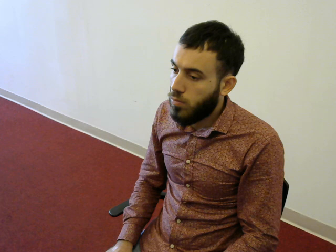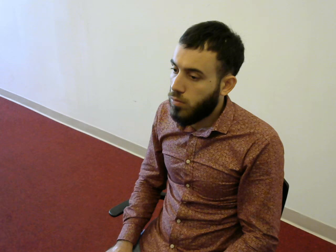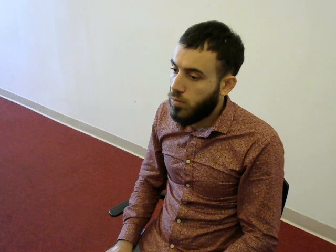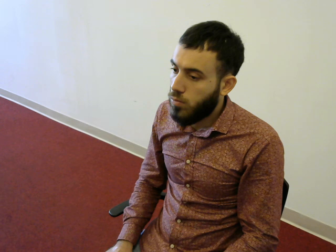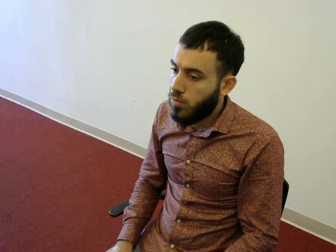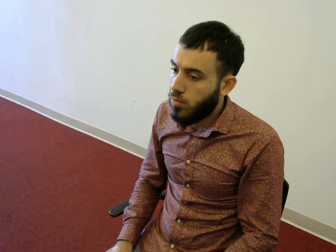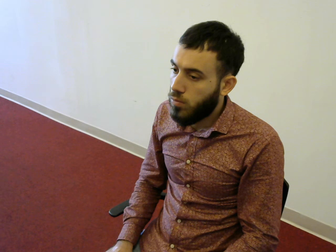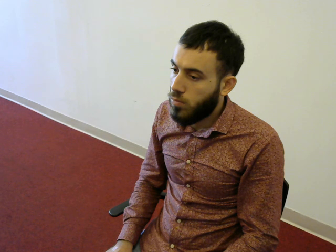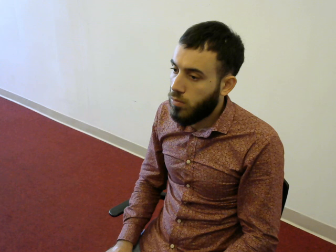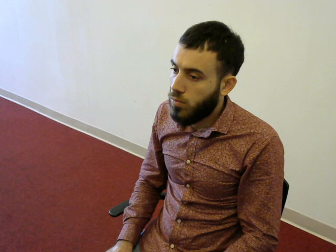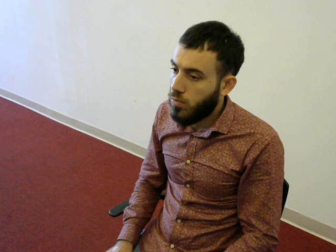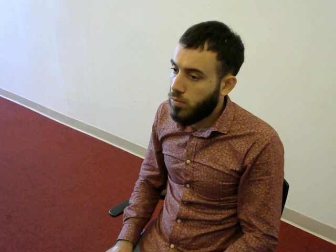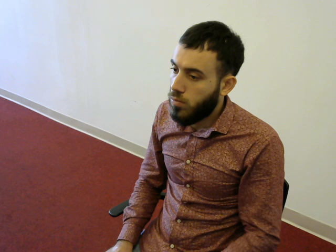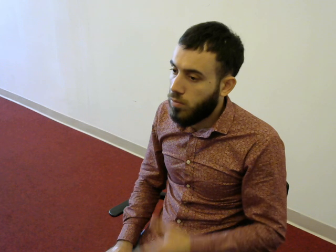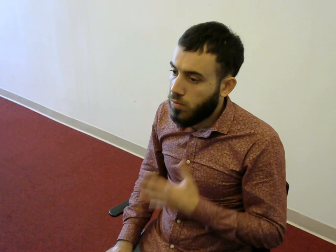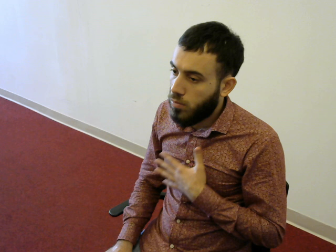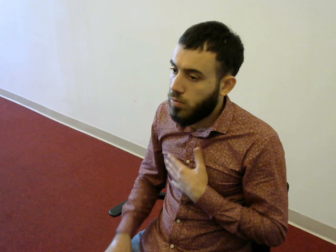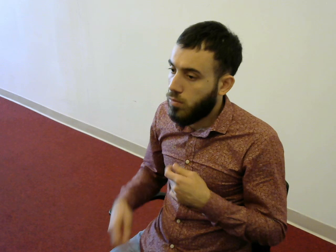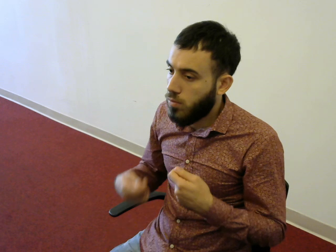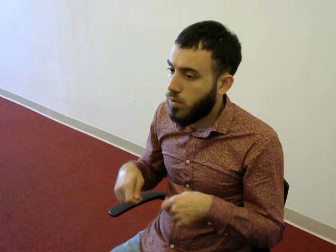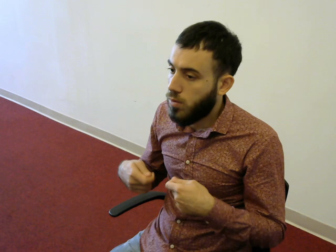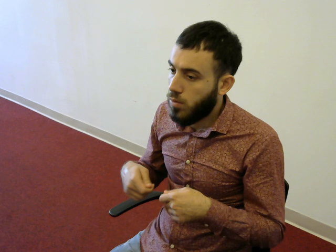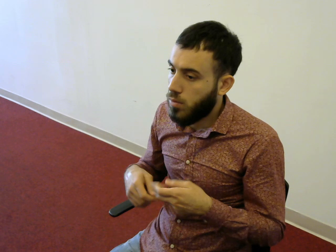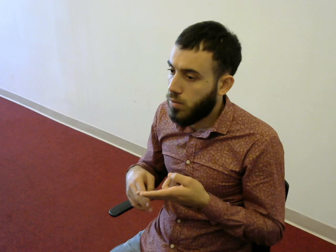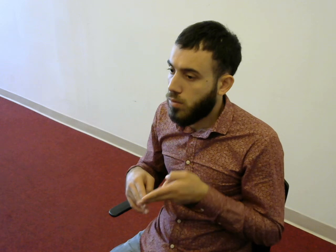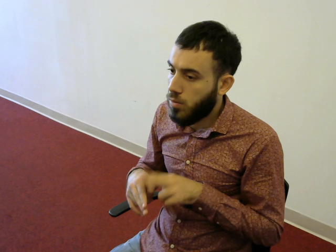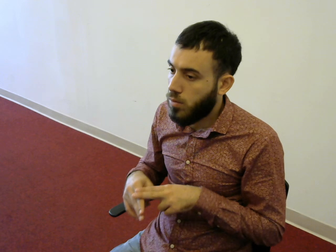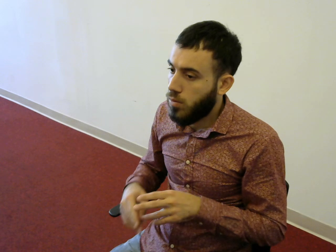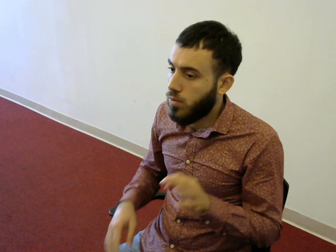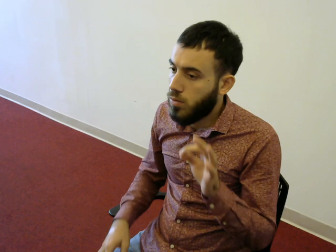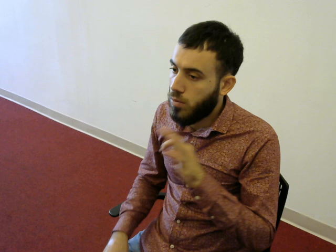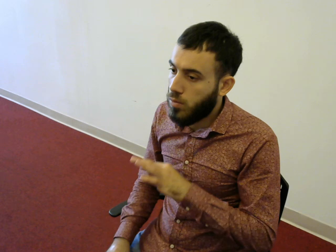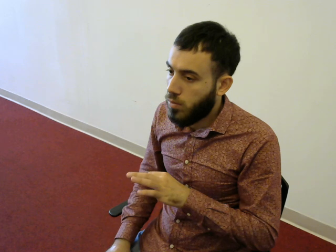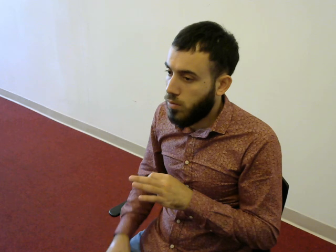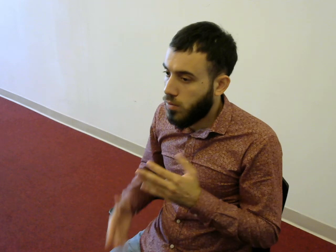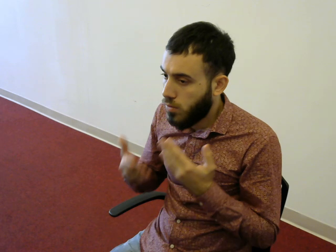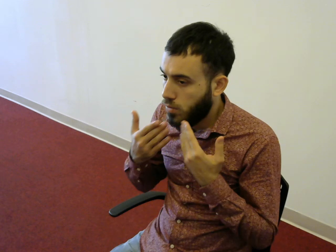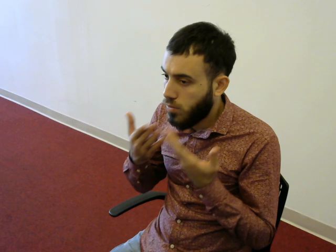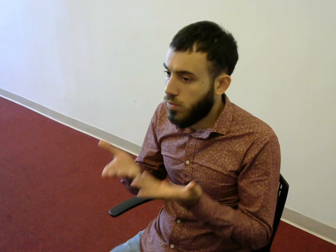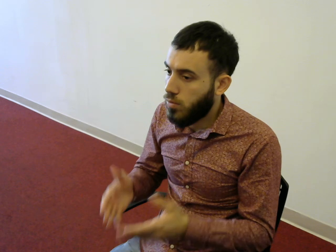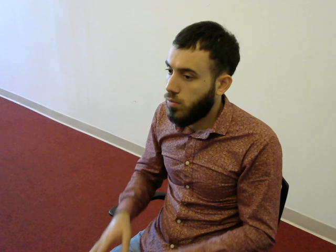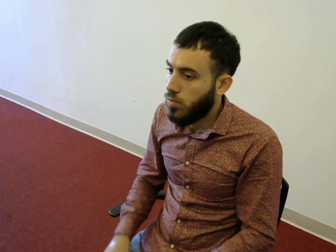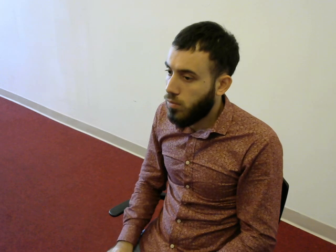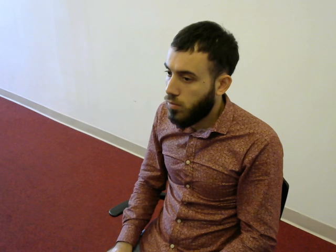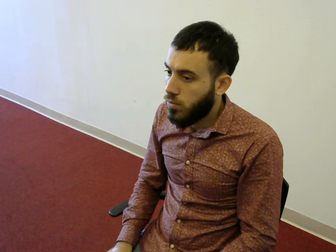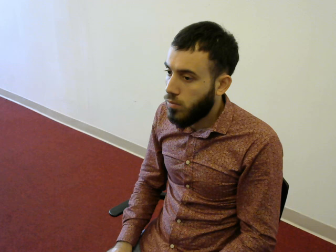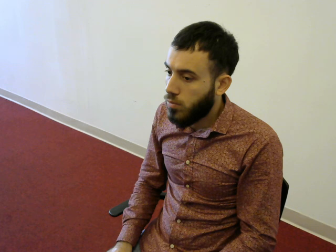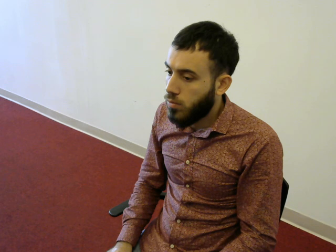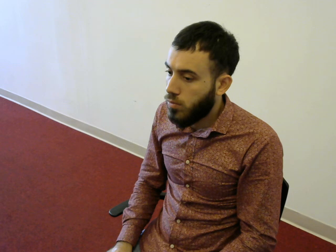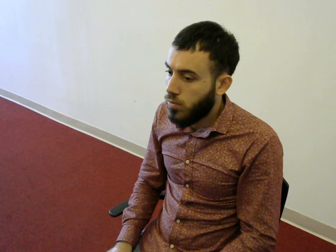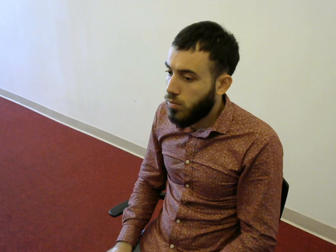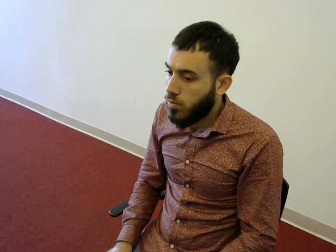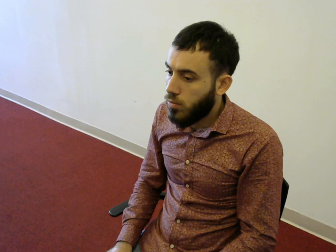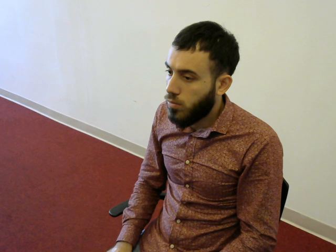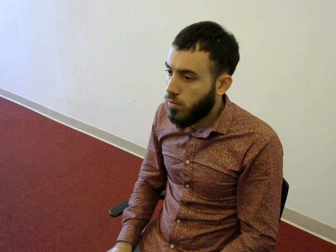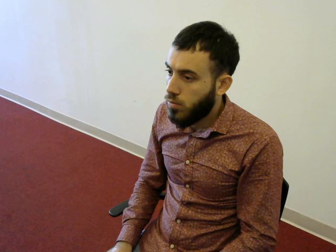Mən satıcıdan bu barədə soruşdum